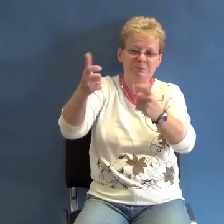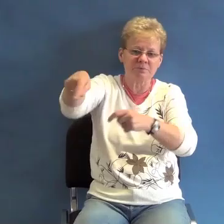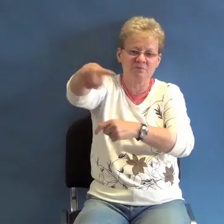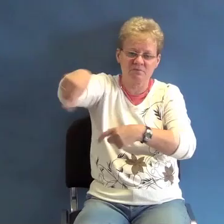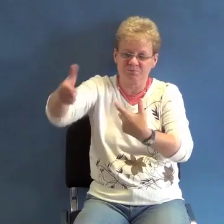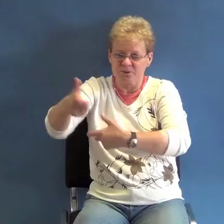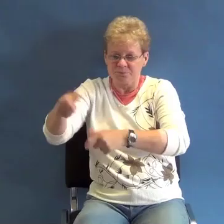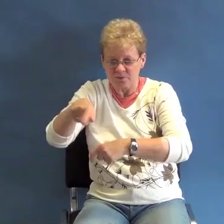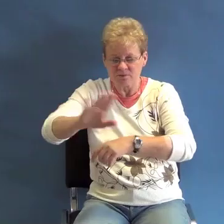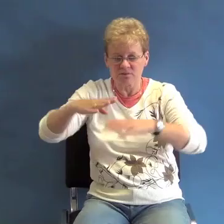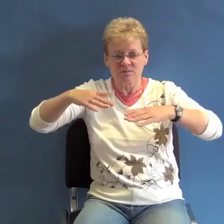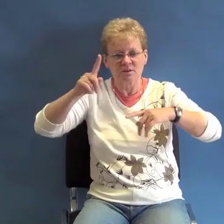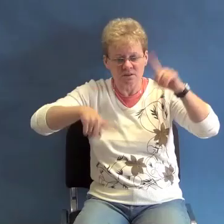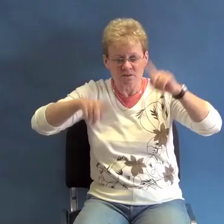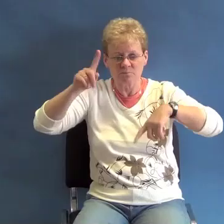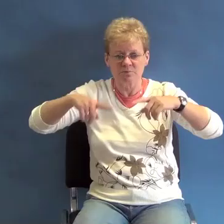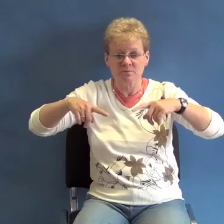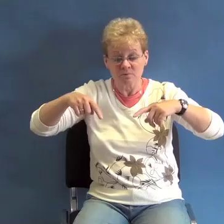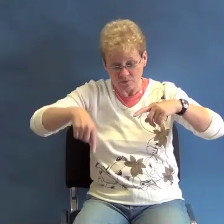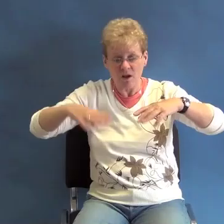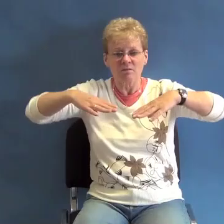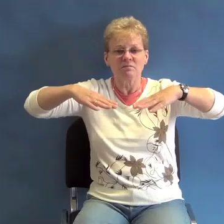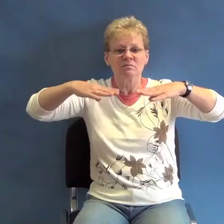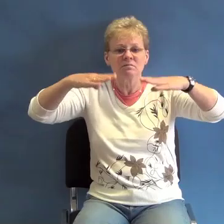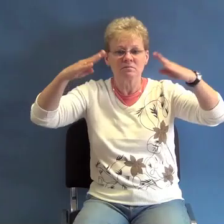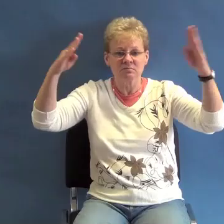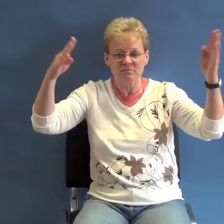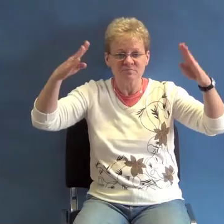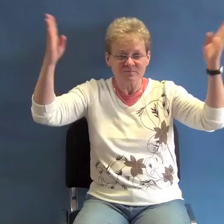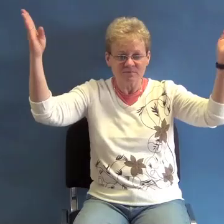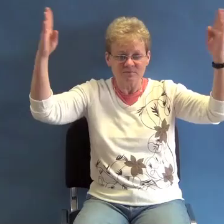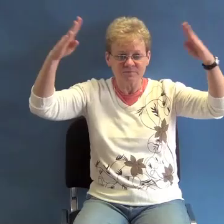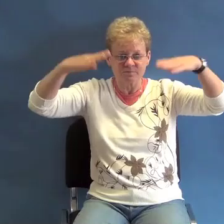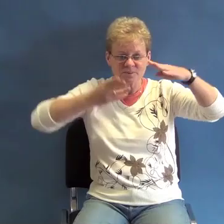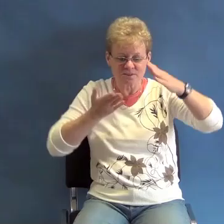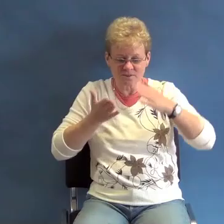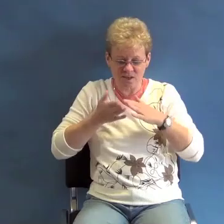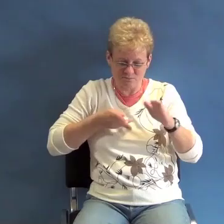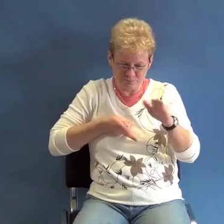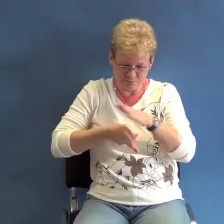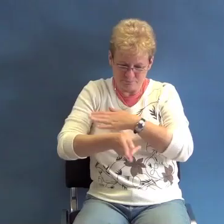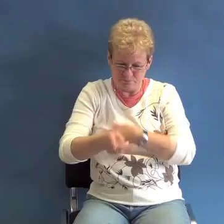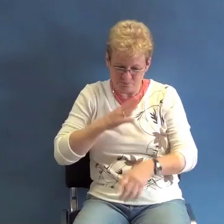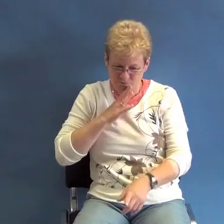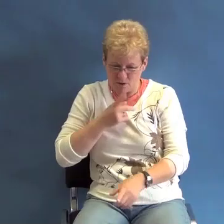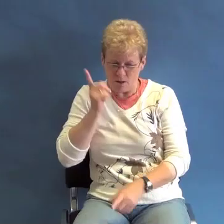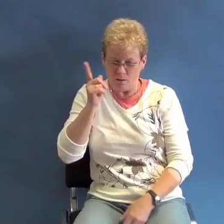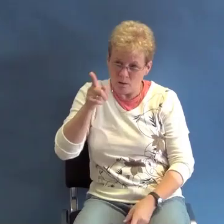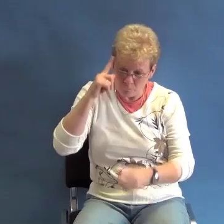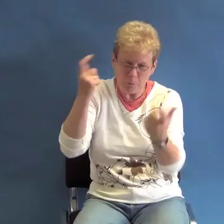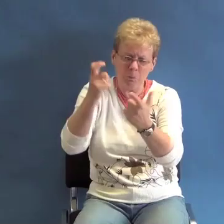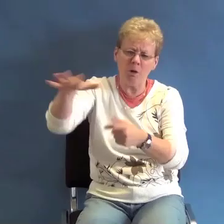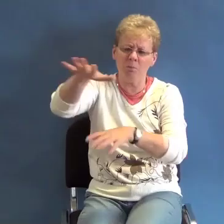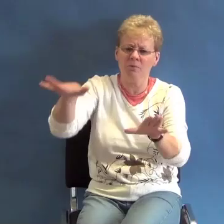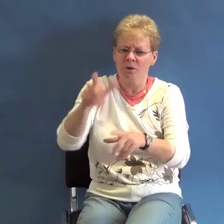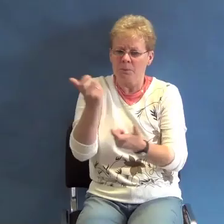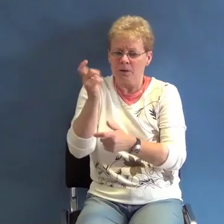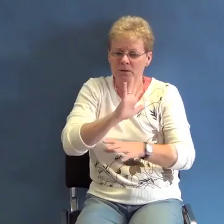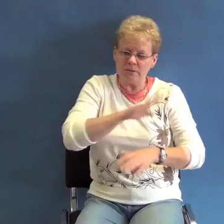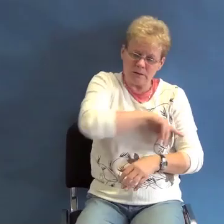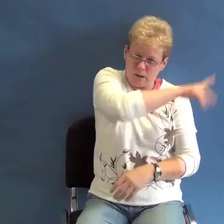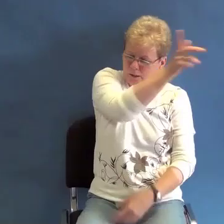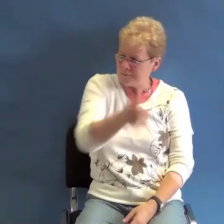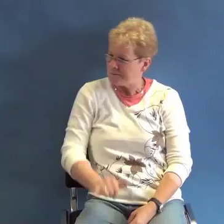W niektórych miejscach jak się most podnosi i zamyka, a pod nim przepływa statek to jest niebezpiecznie i to ma chyba ostrzegać, że to miejsce jest niebezpieczne i lepiej je omijać.